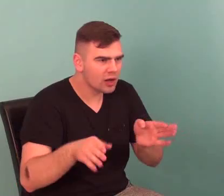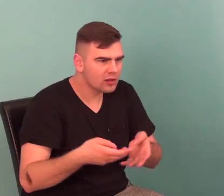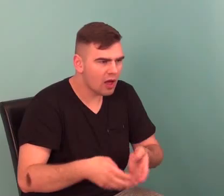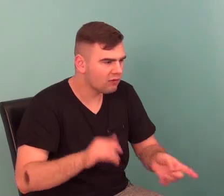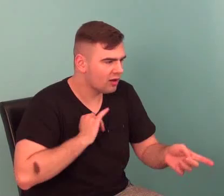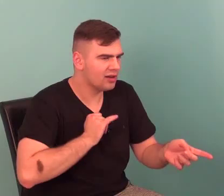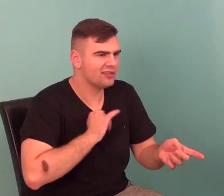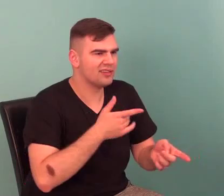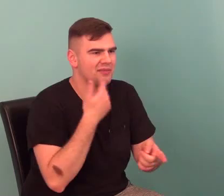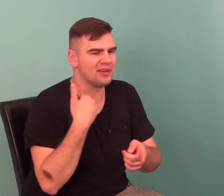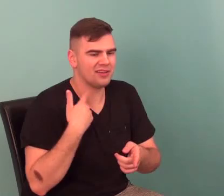Jest wygodny, a ja nie mam tego.